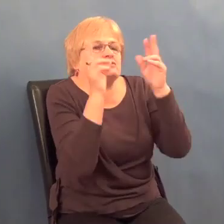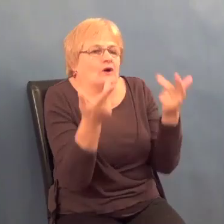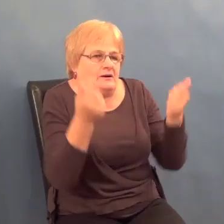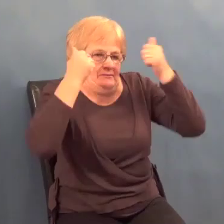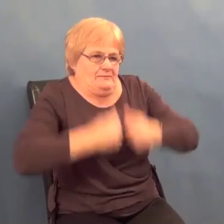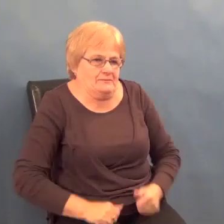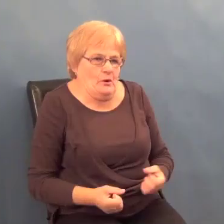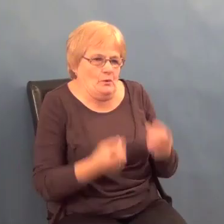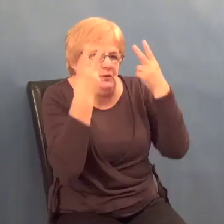Skąd się wzięło ubranie?